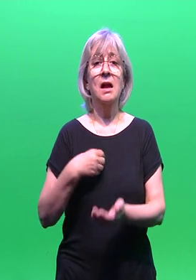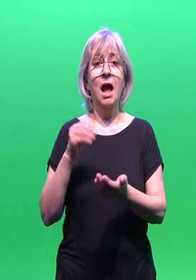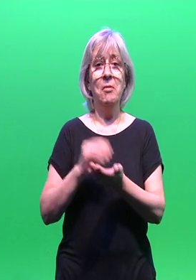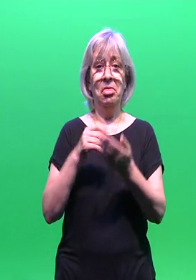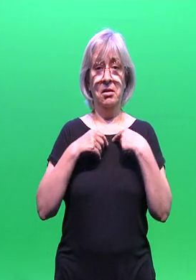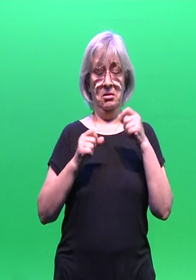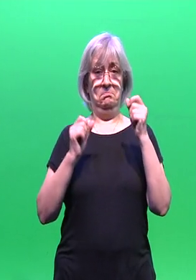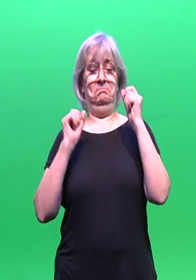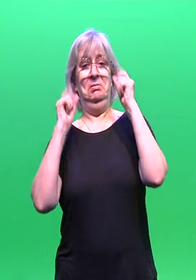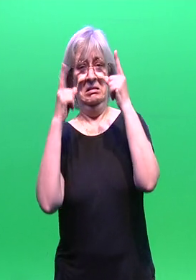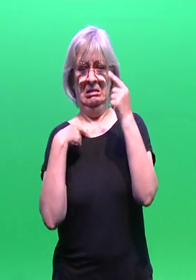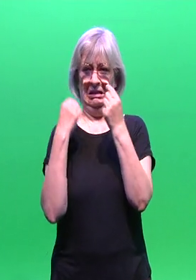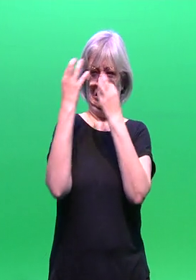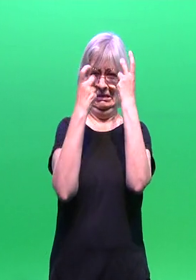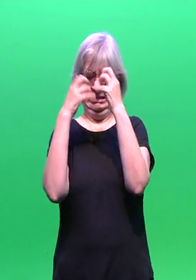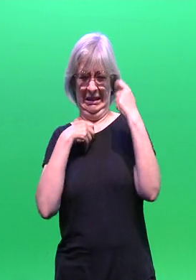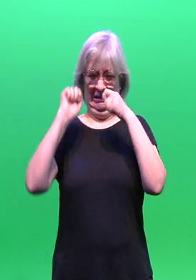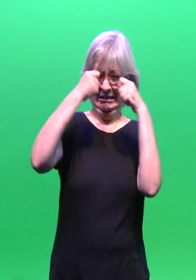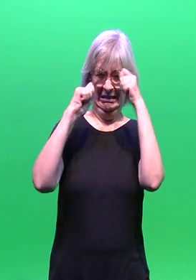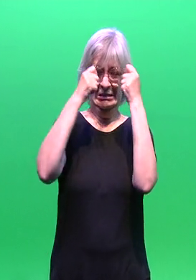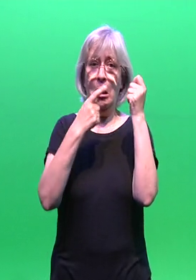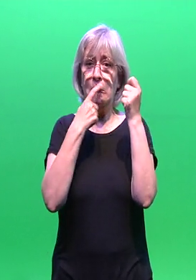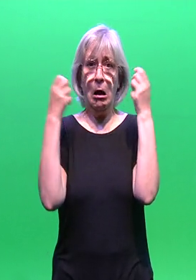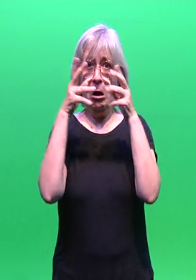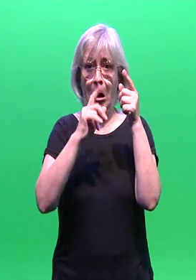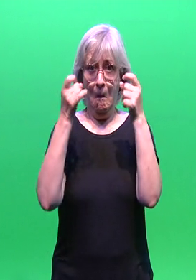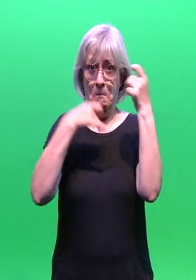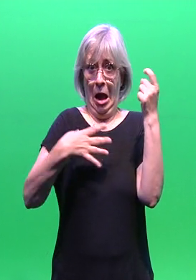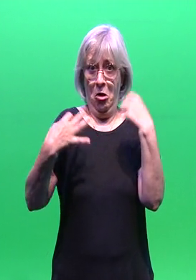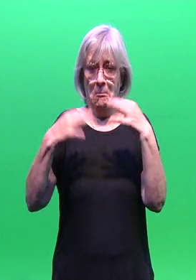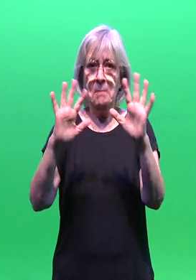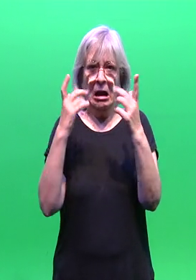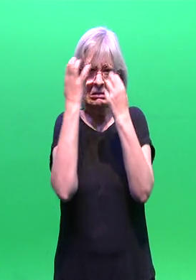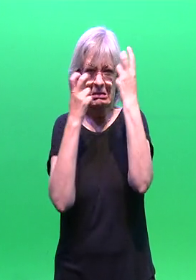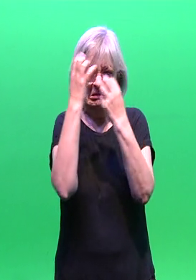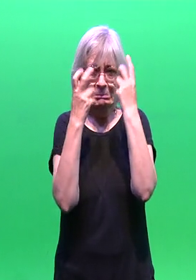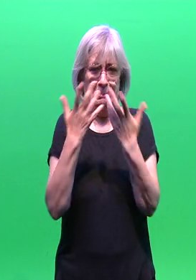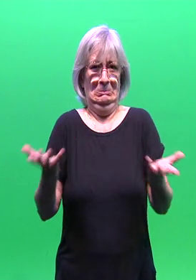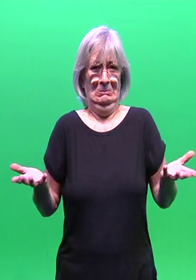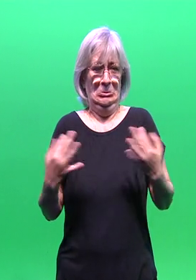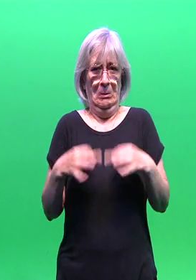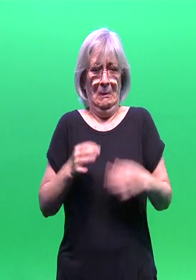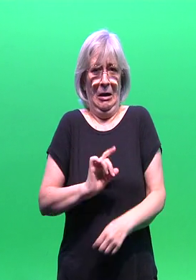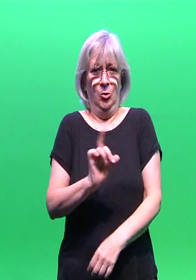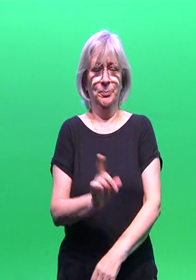De vegades quan em llevo em piquen els ulls, però no els tinc vermells, els tinc blancs, però em couen, no és normal.